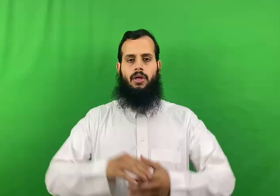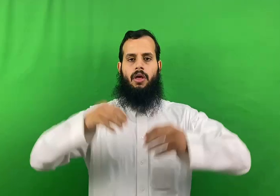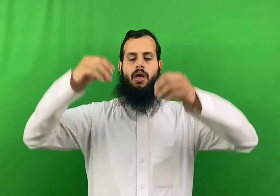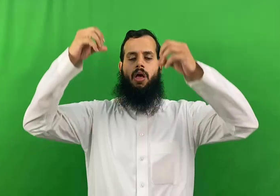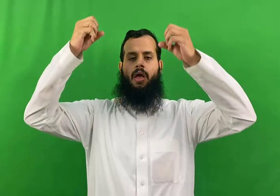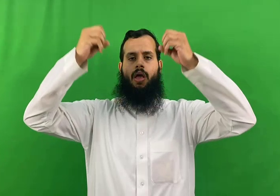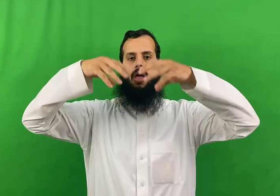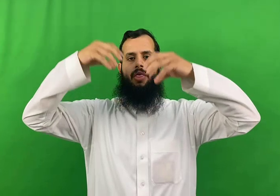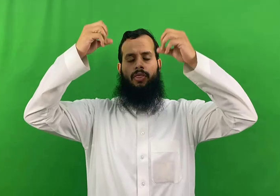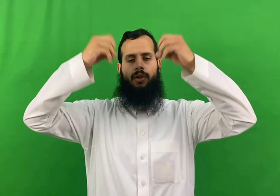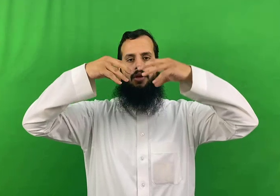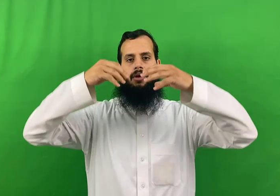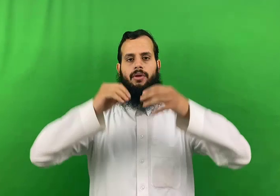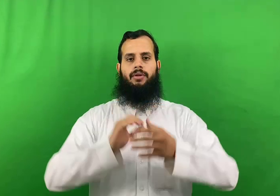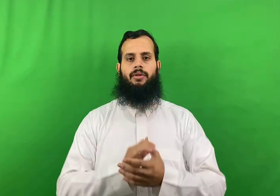أغثنا